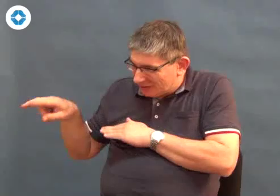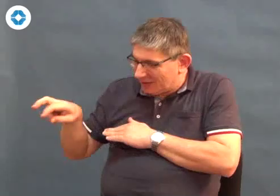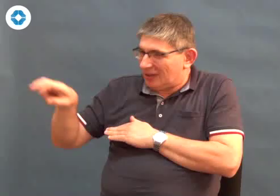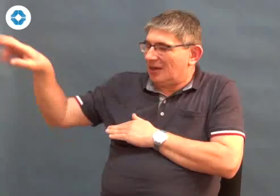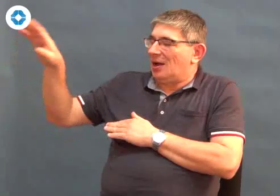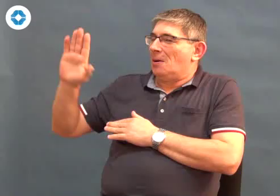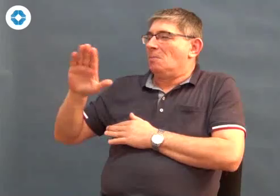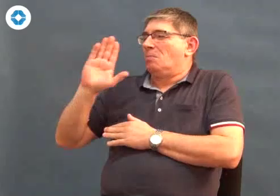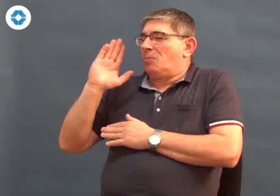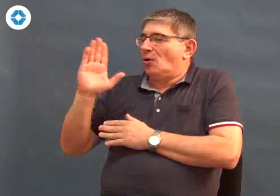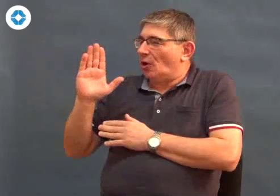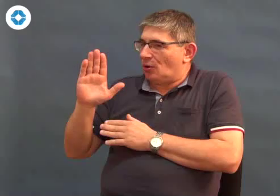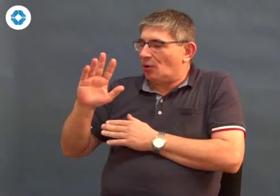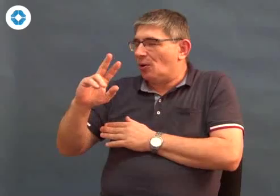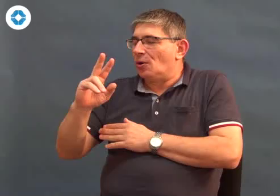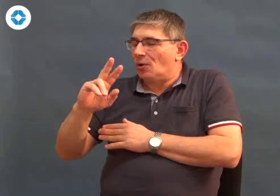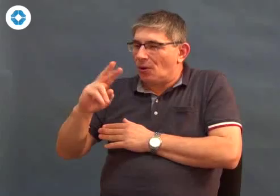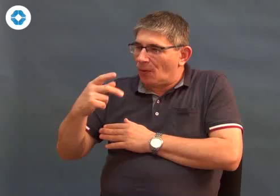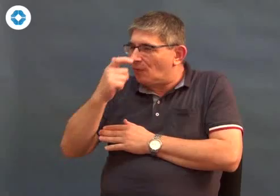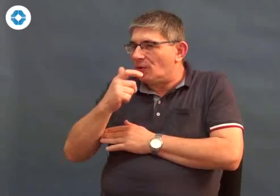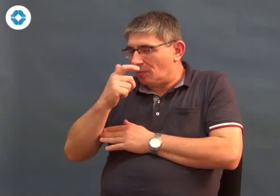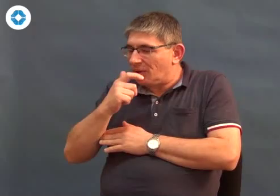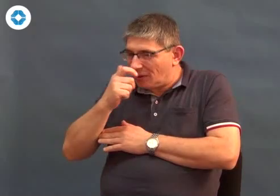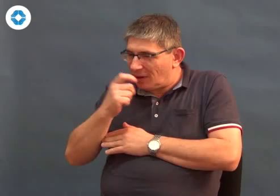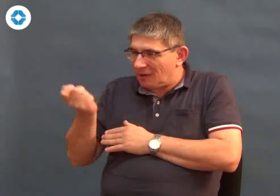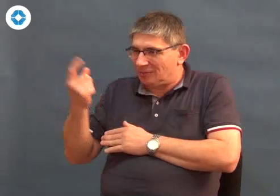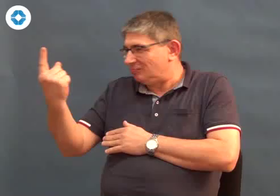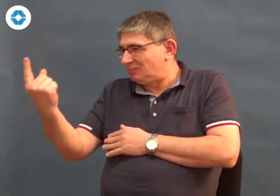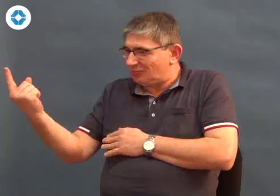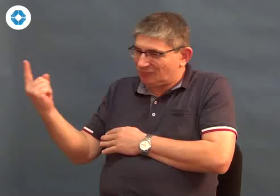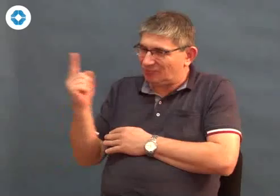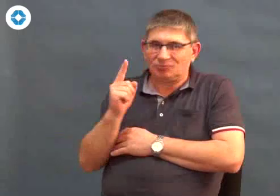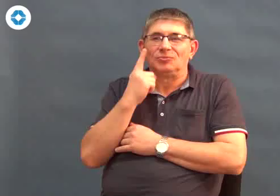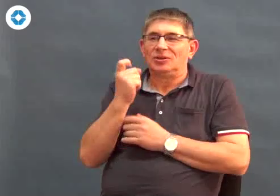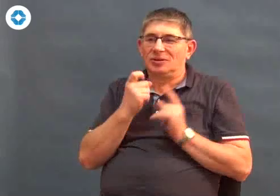Potem przychodzi Charlie Chaplin i zauważa panią.